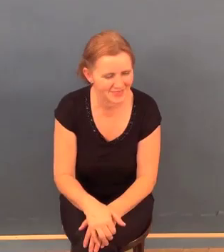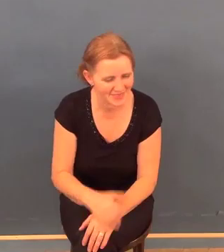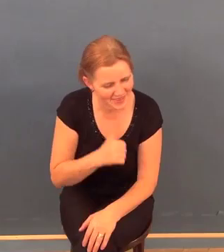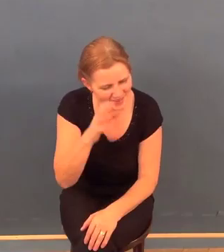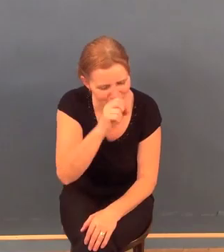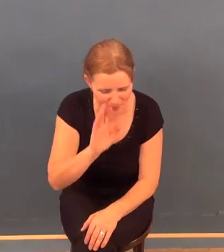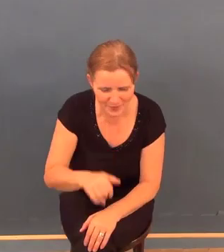Jednego zapomniałam, trudno.